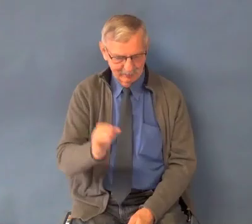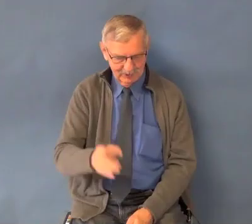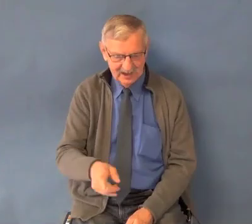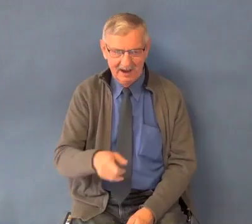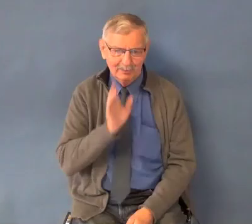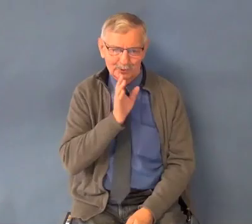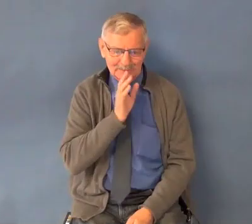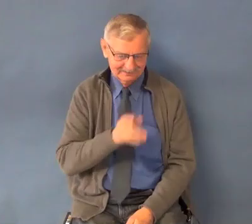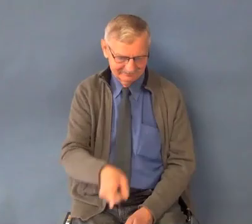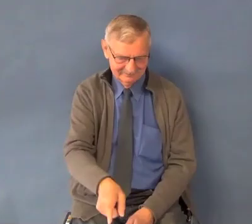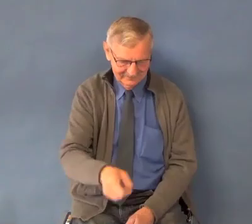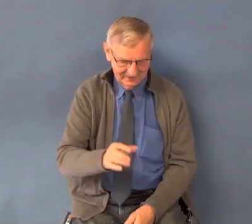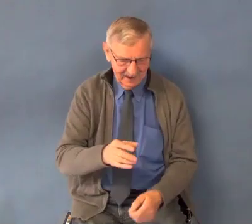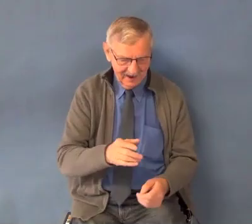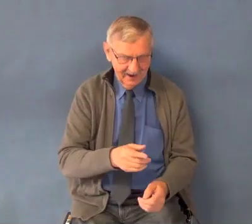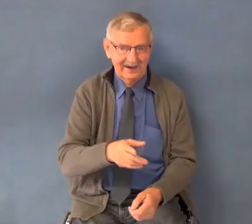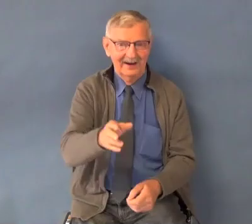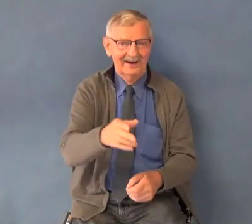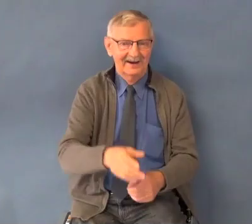To dobrze, a podobne jest to.